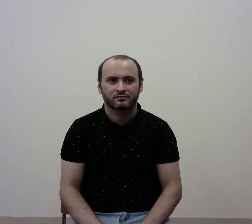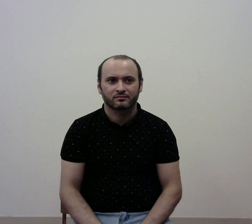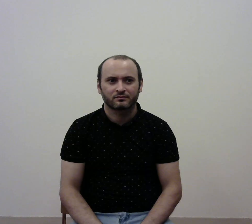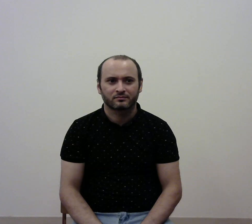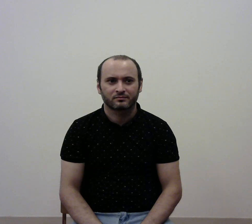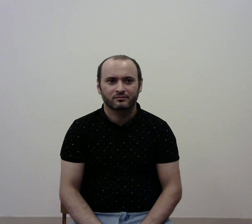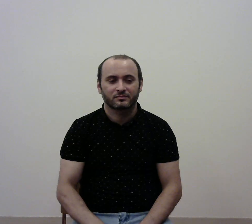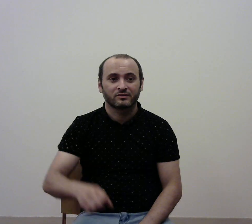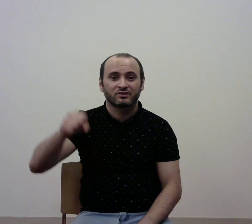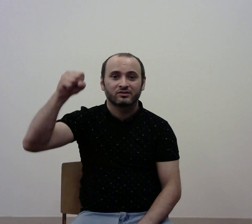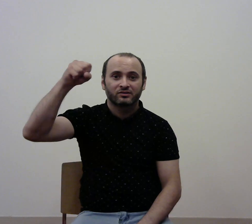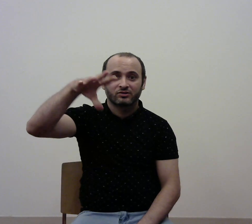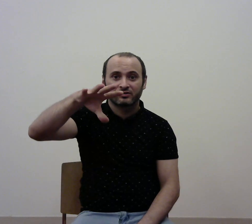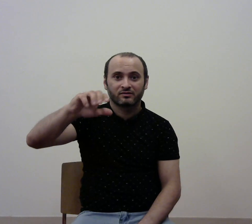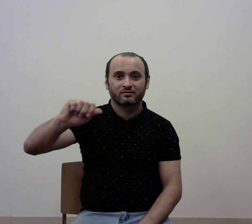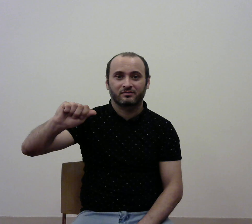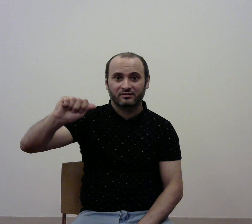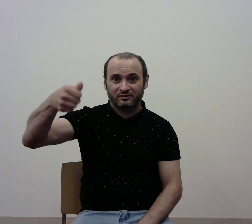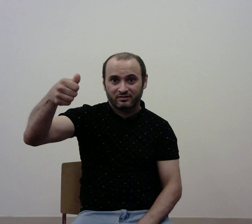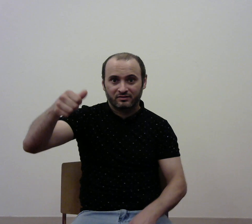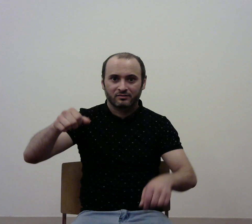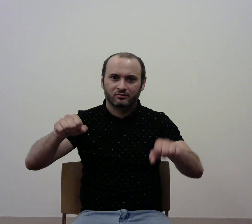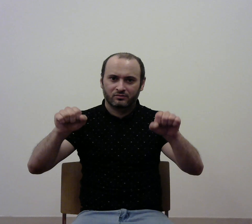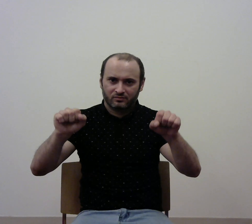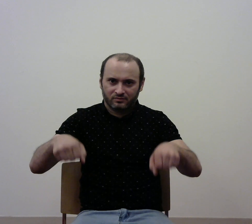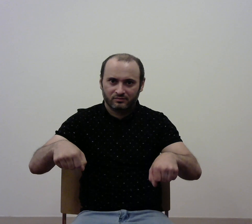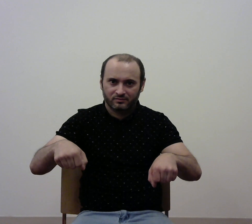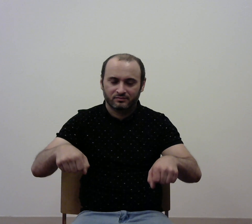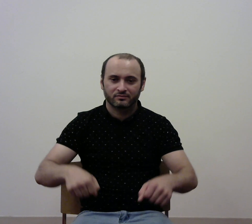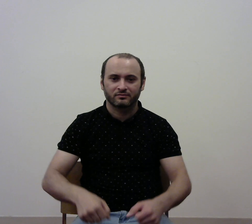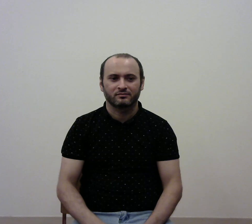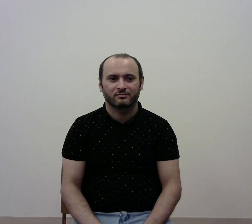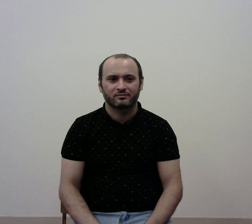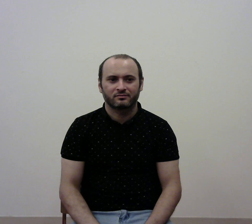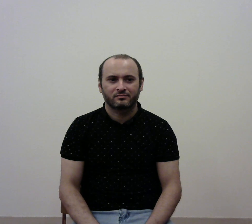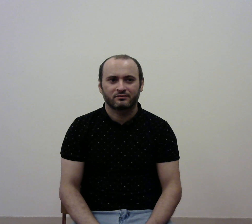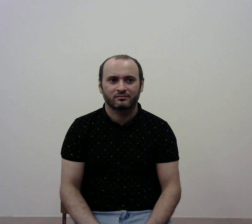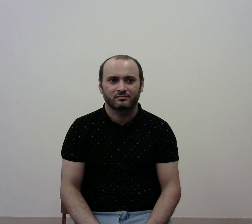İşığı yandırmaq olarmı?